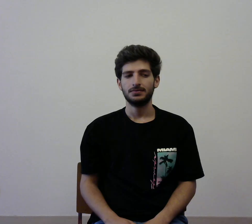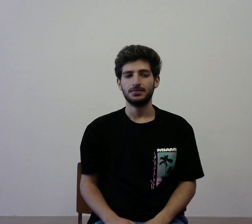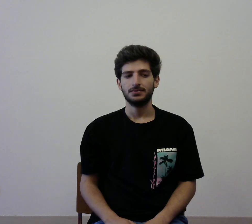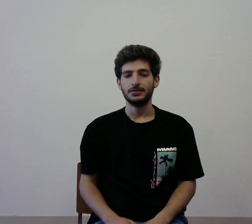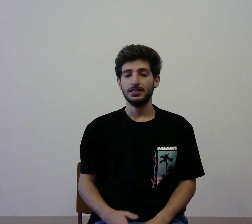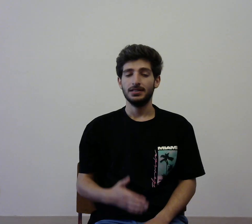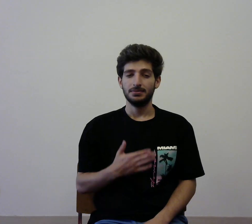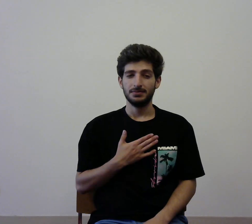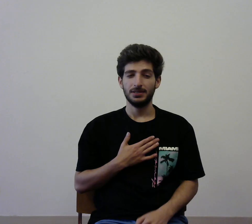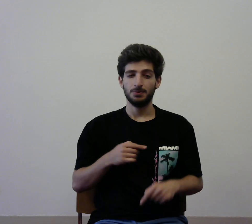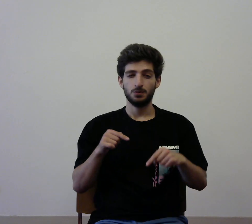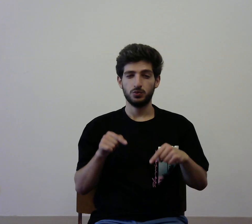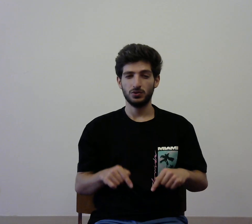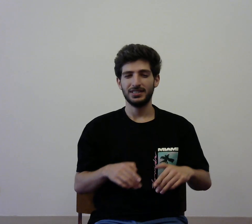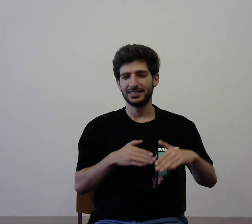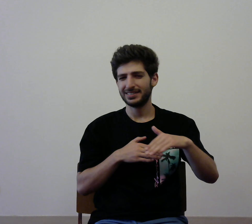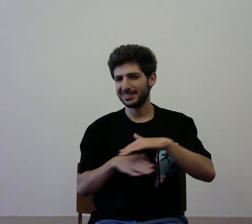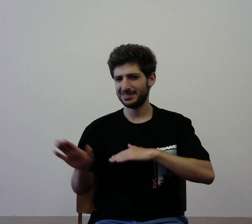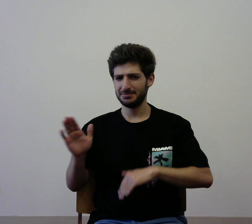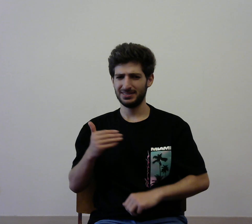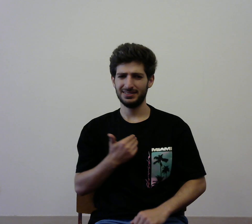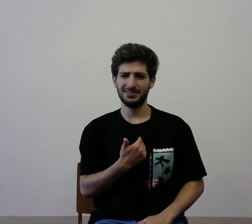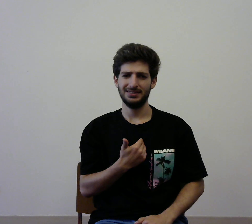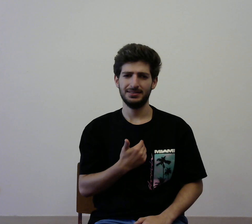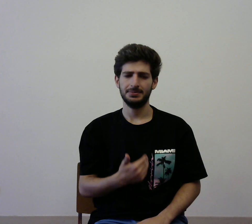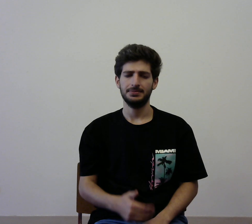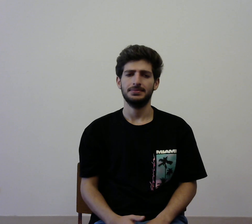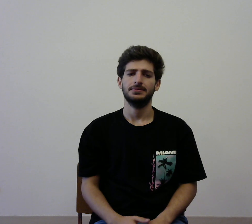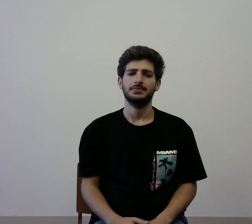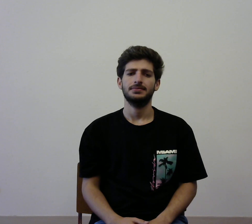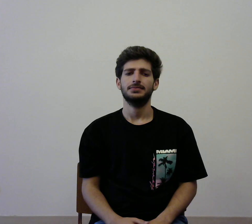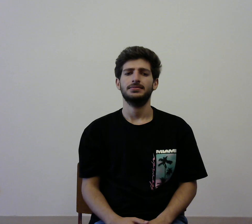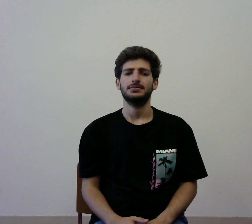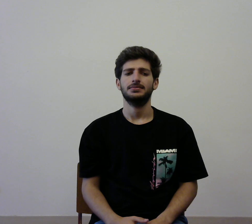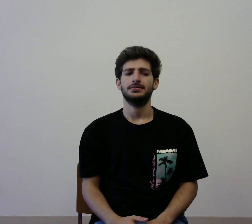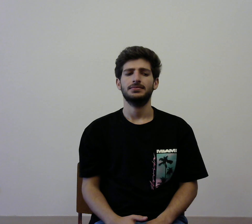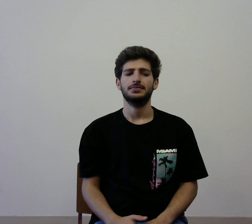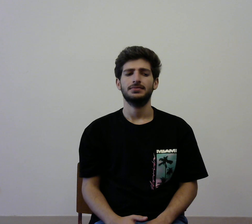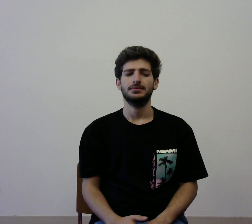Mən burdan getmək istəyirəm